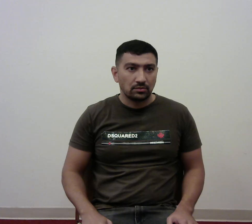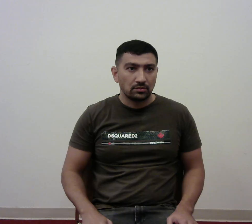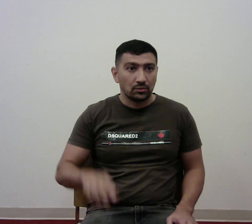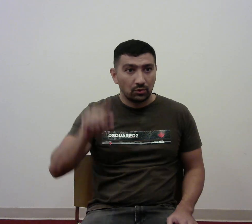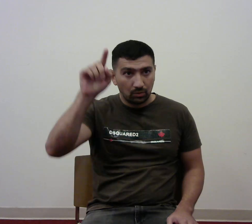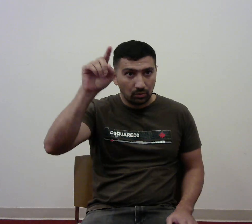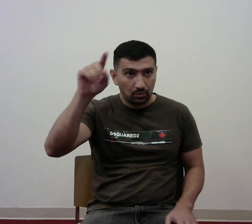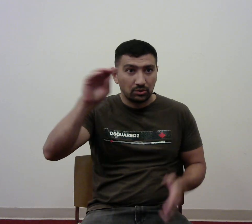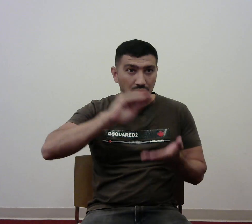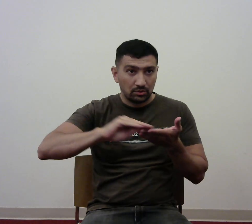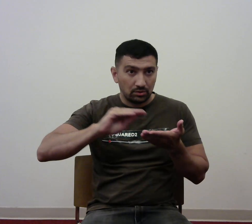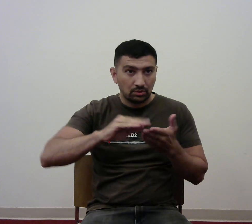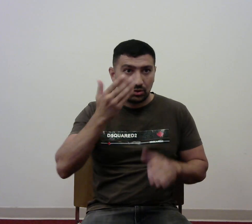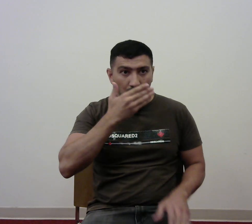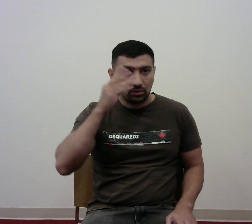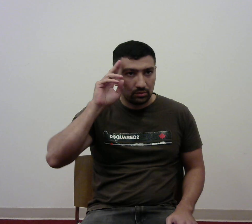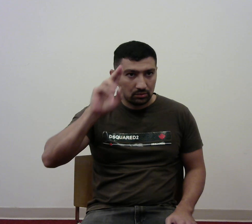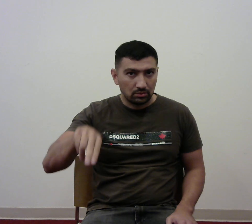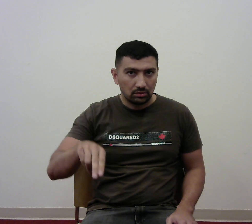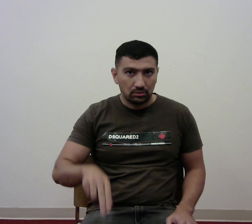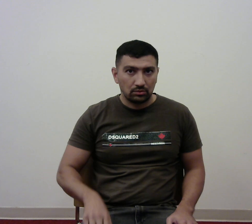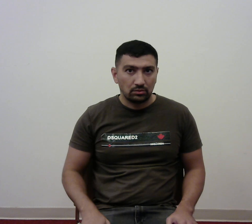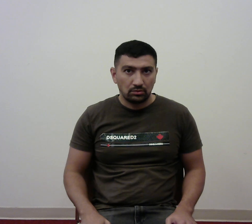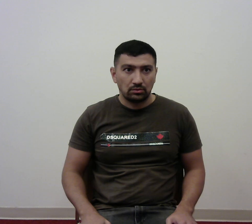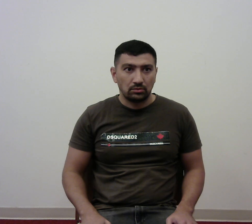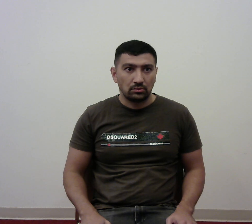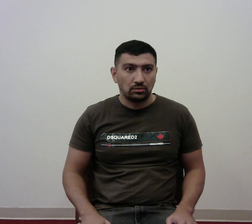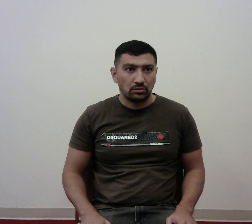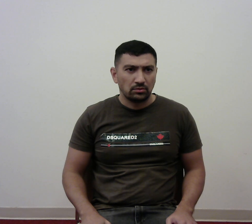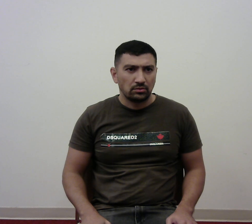O yazıb-oxuya bilmir